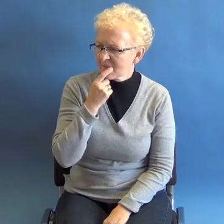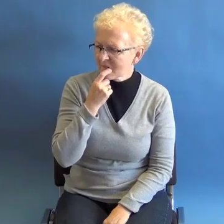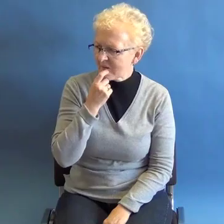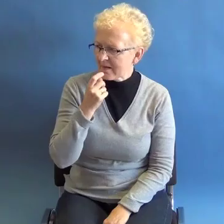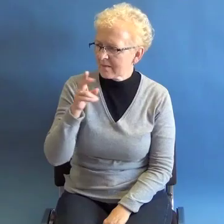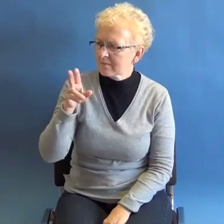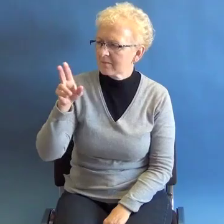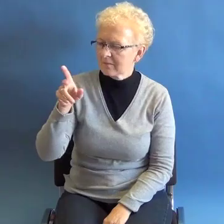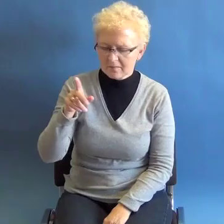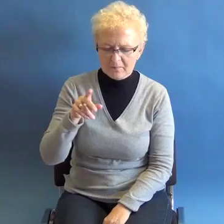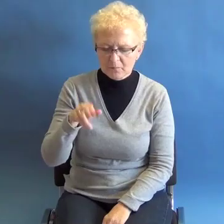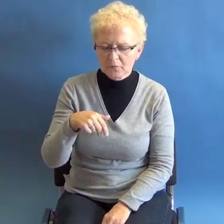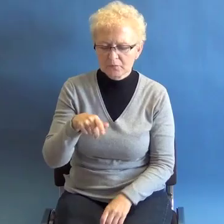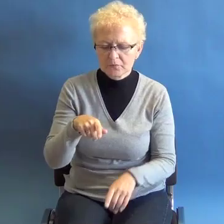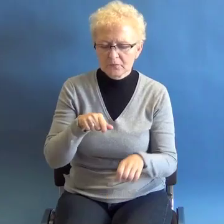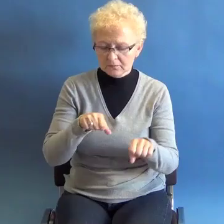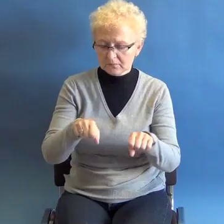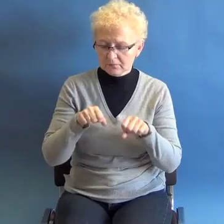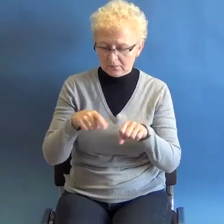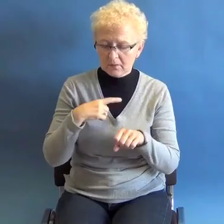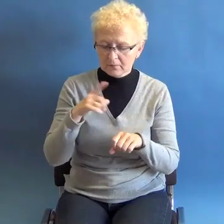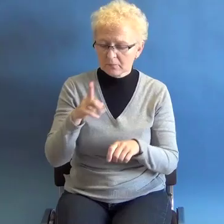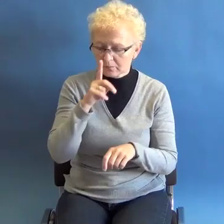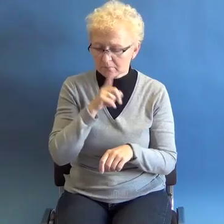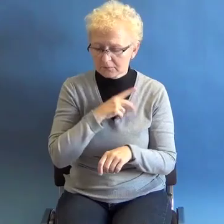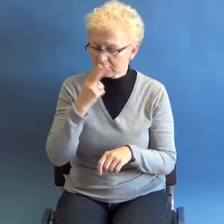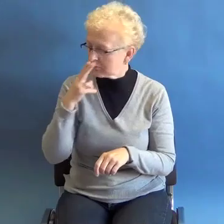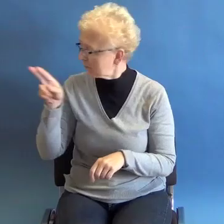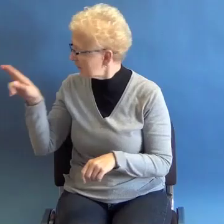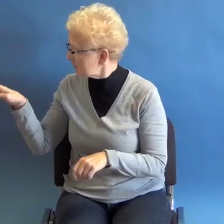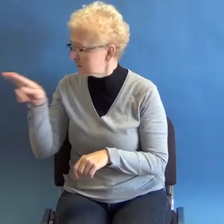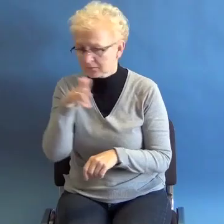Myślę, że może trzeba się rozejrzeć czy nie jedzie drezyna.